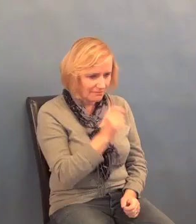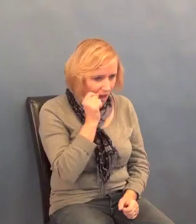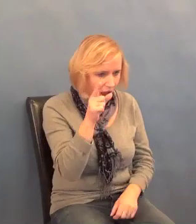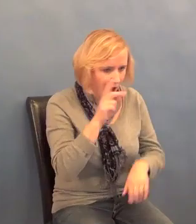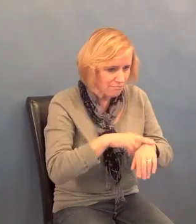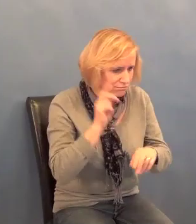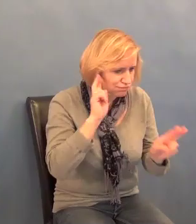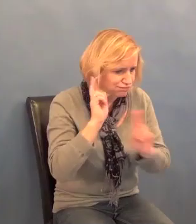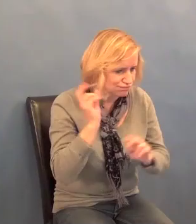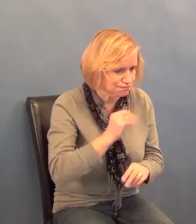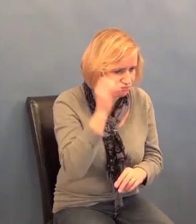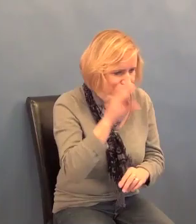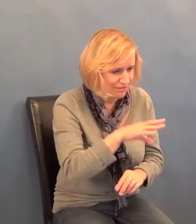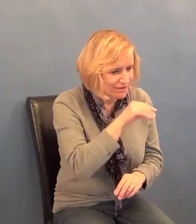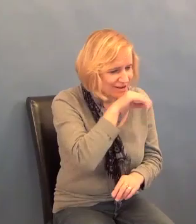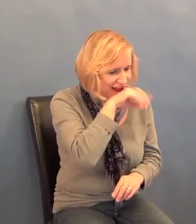Obudził się, bo budzik dzwonił.